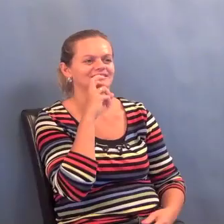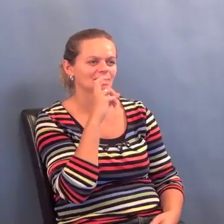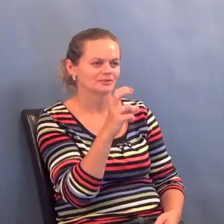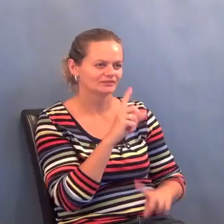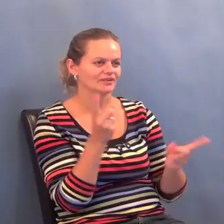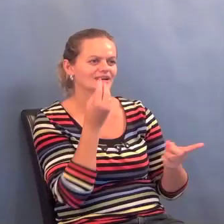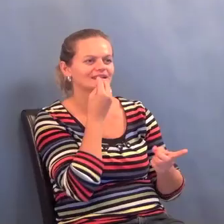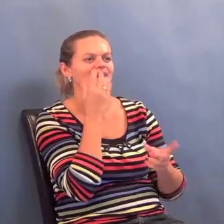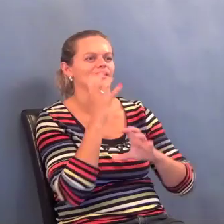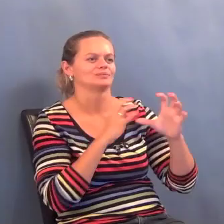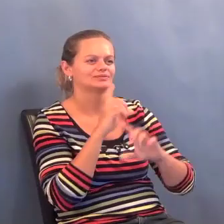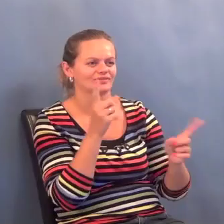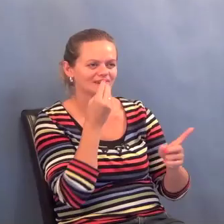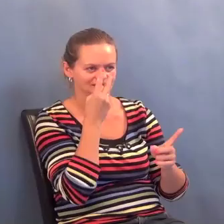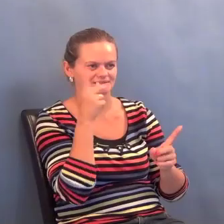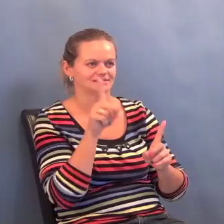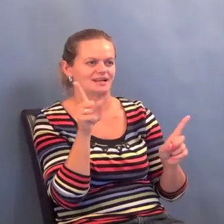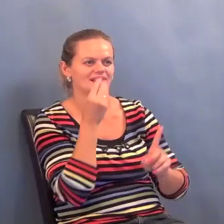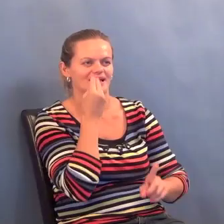Zakaz jedzenie w środkach komunikacji zbiorowej.